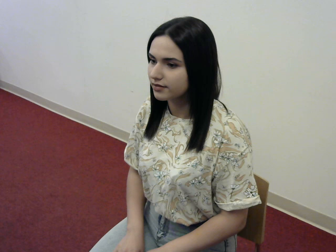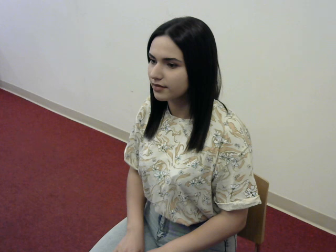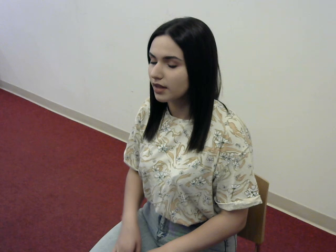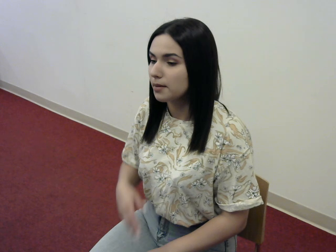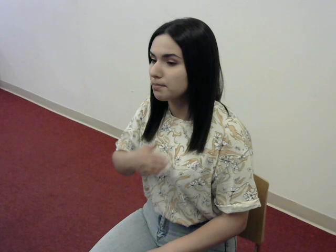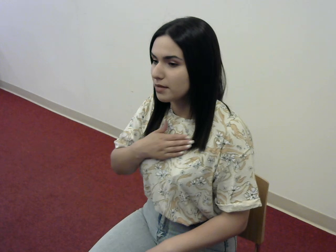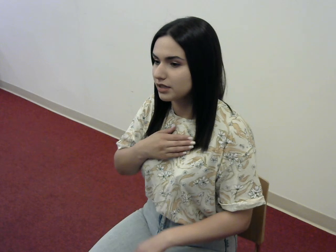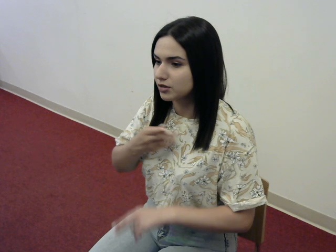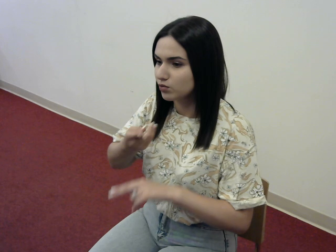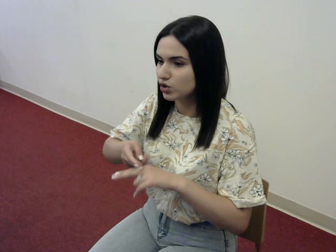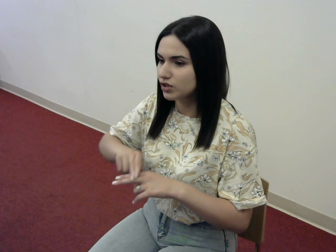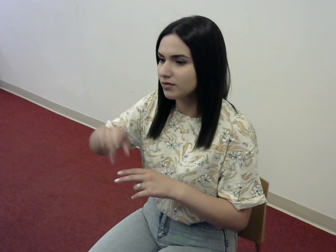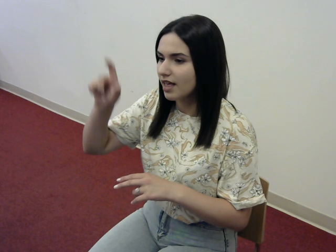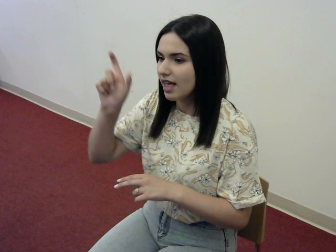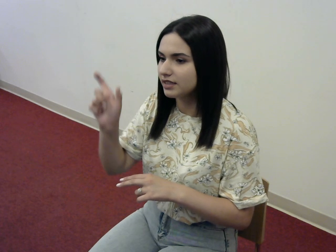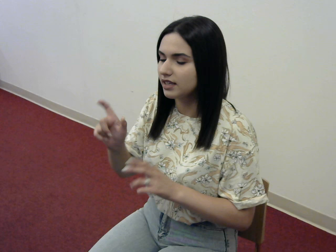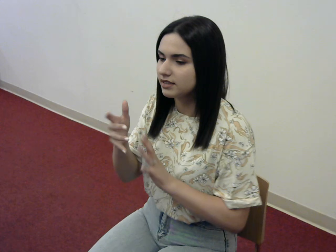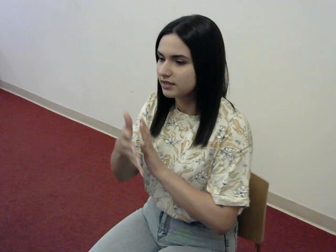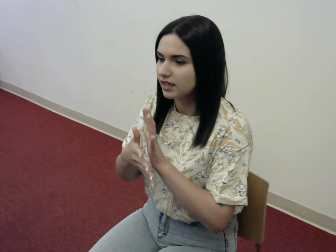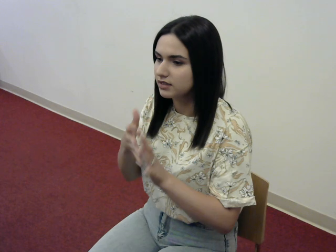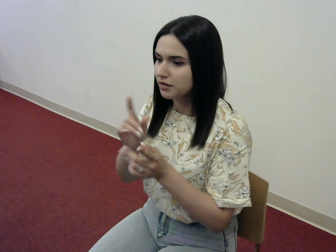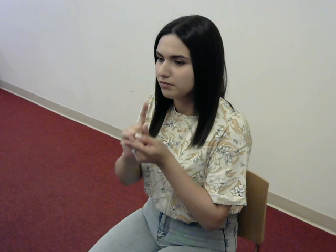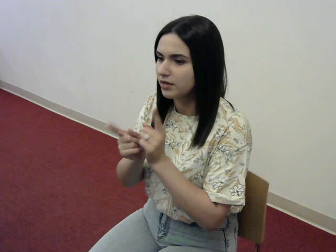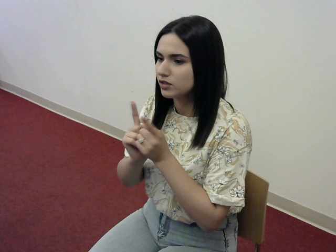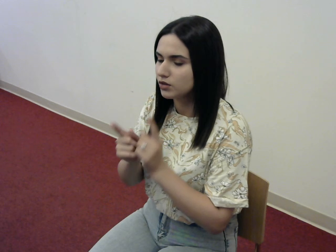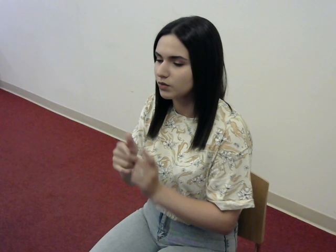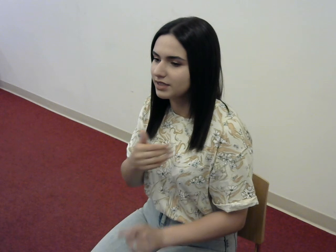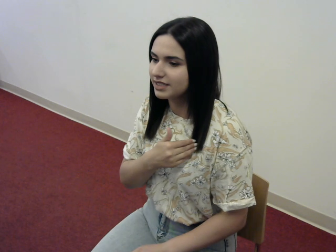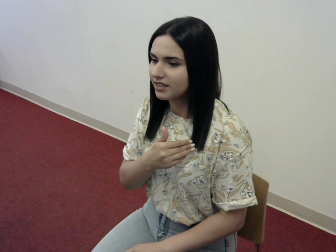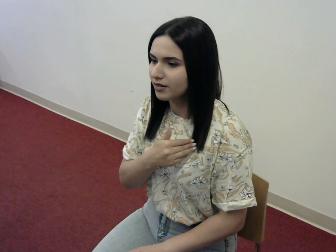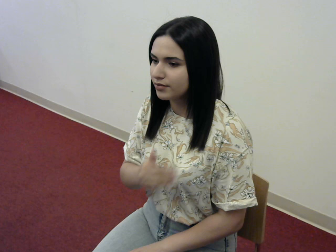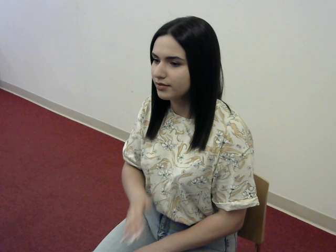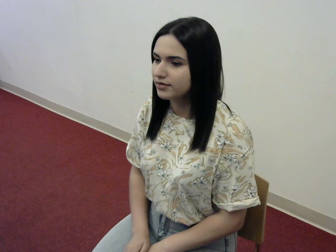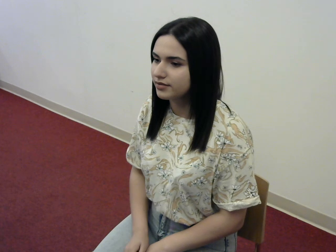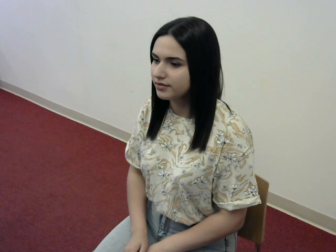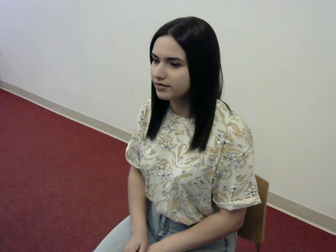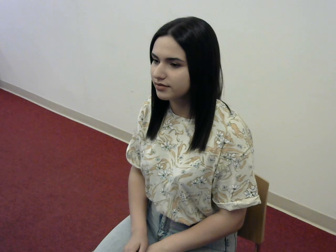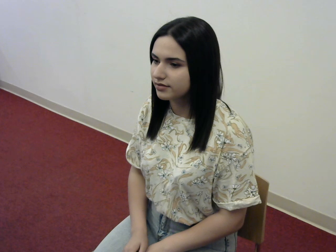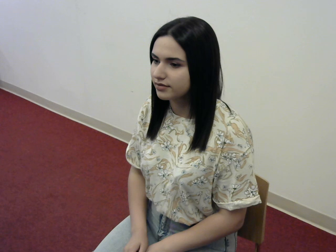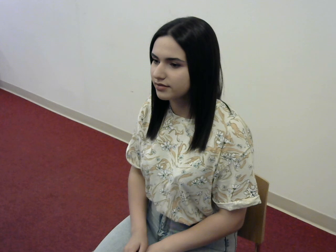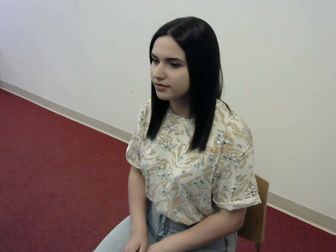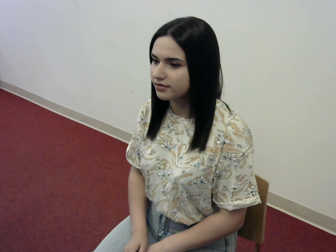Mən bu əsərin surdotərcüməsini istəyirəm